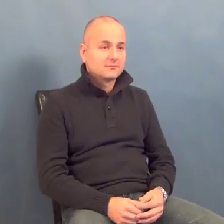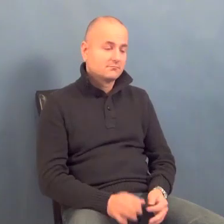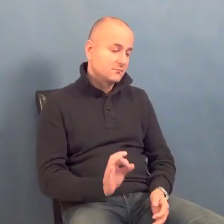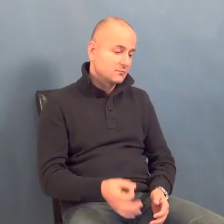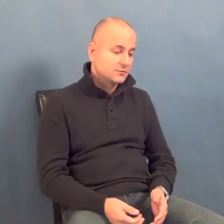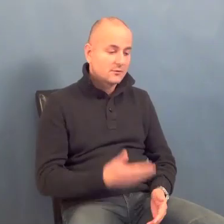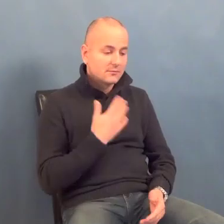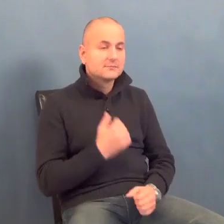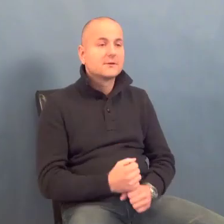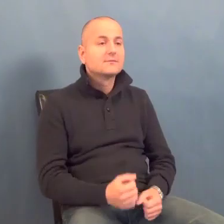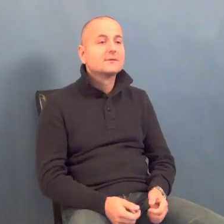Dobrze, nie ma sprawy.